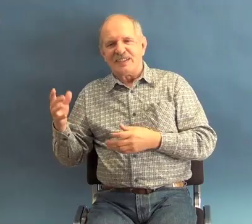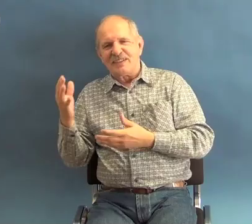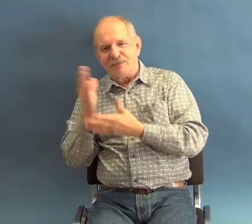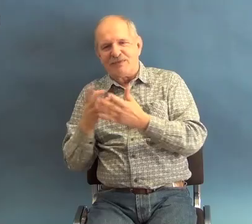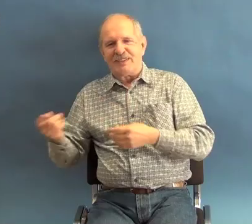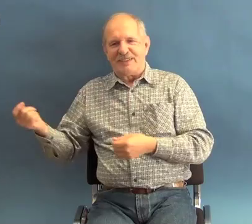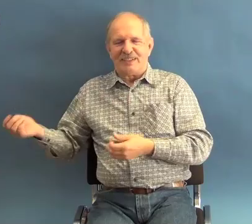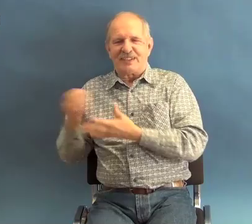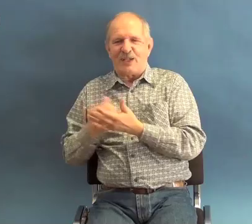Tak zarabiali.